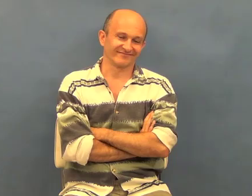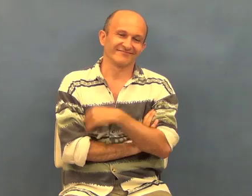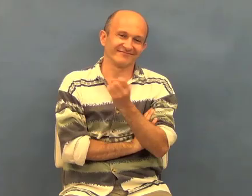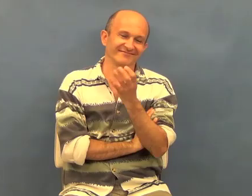Tak.